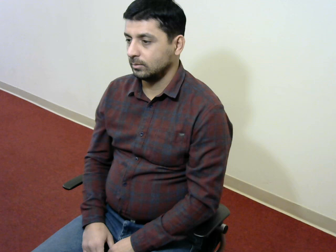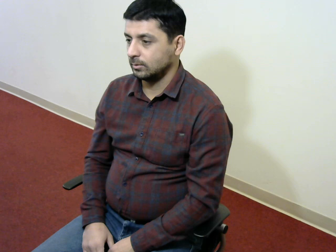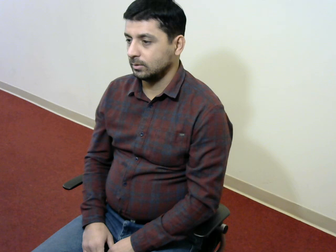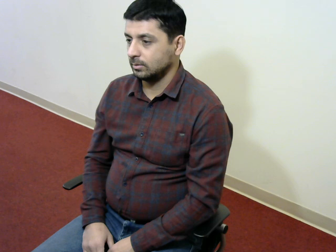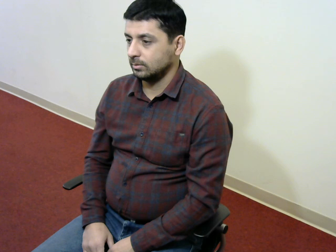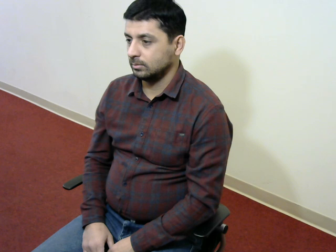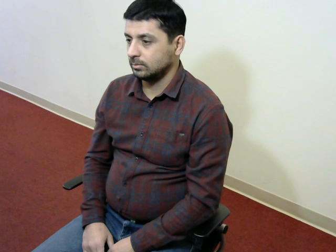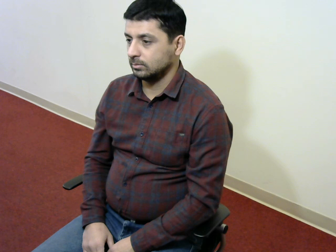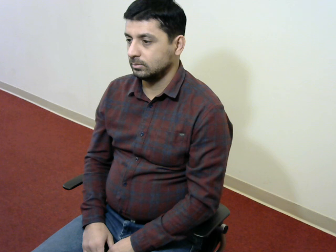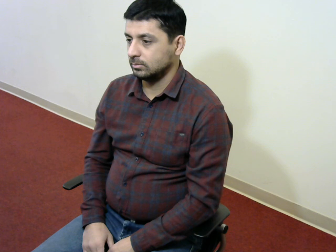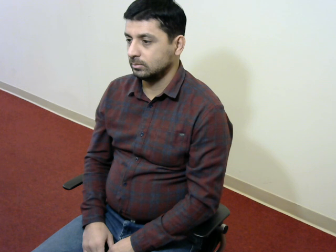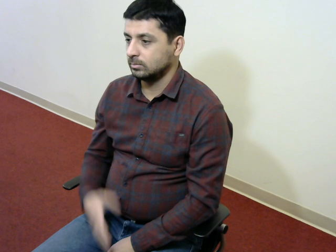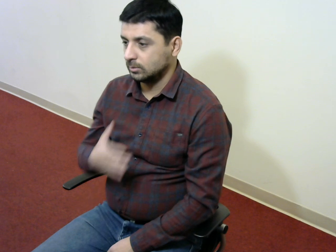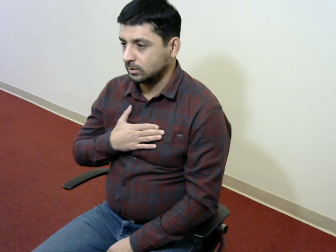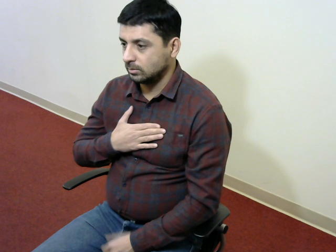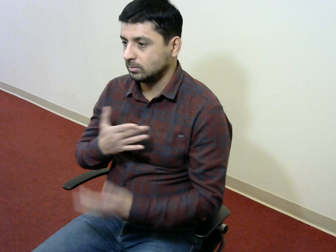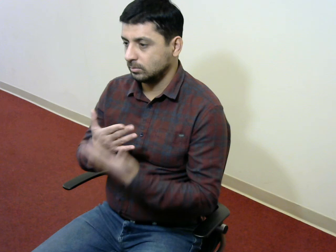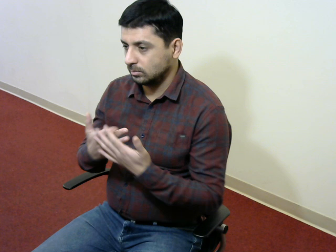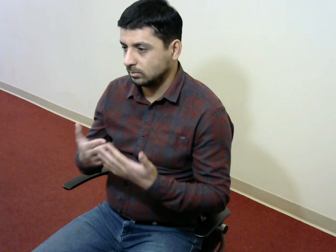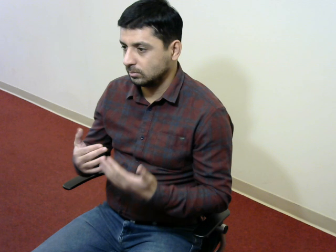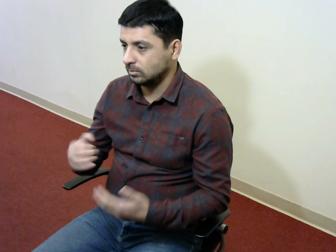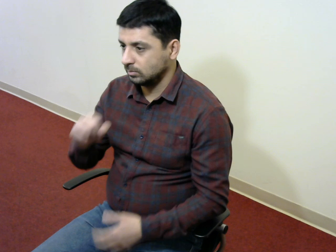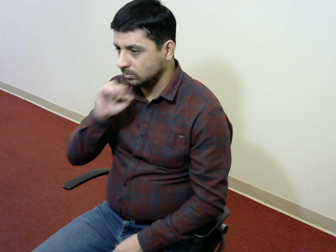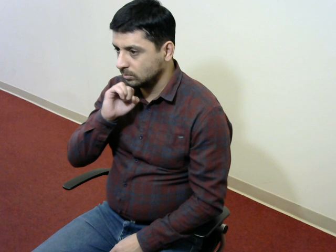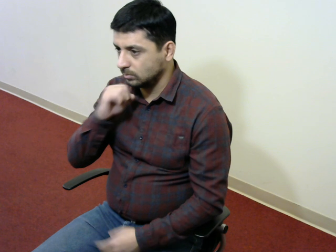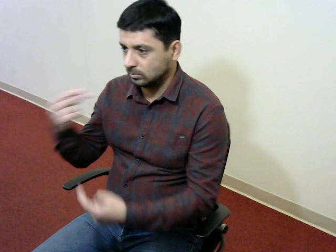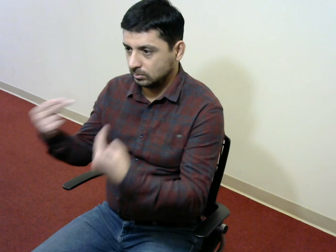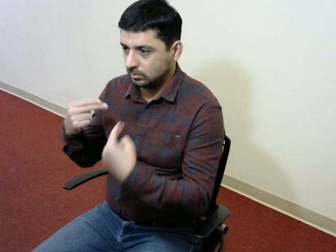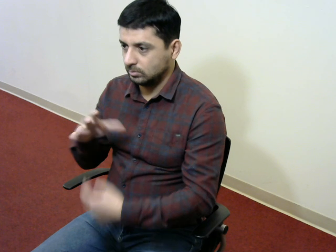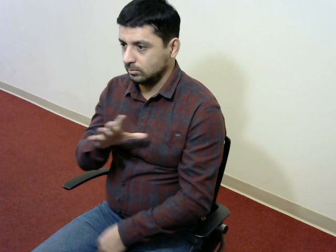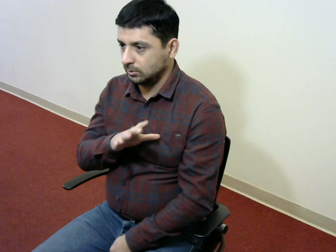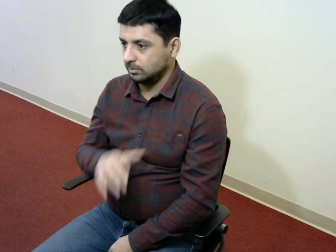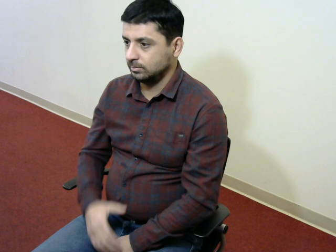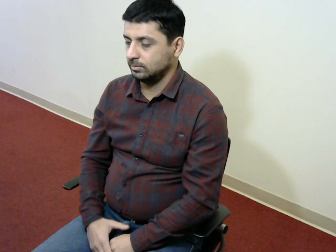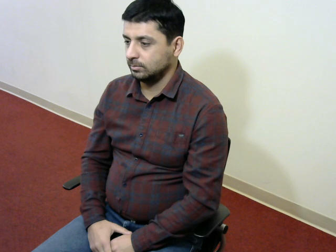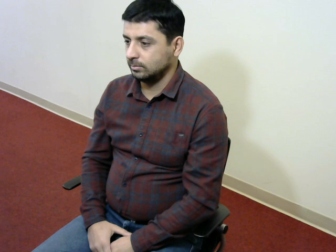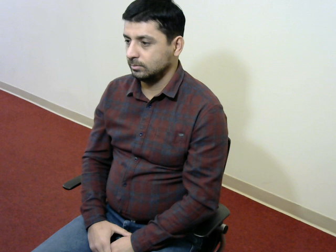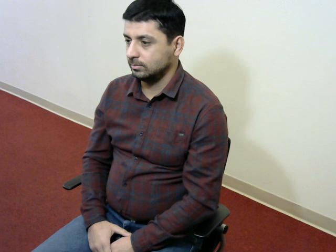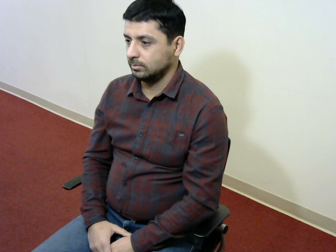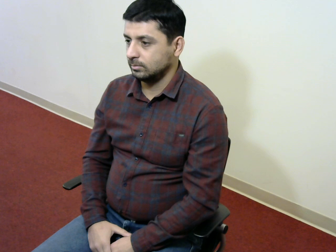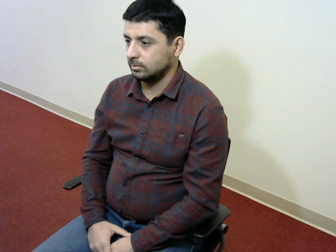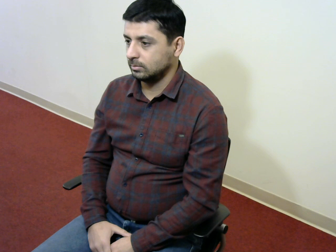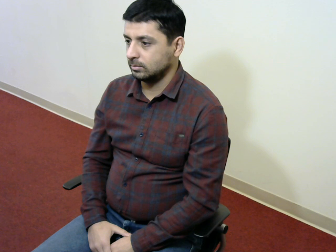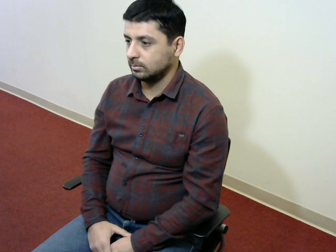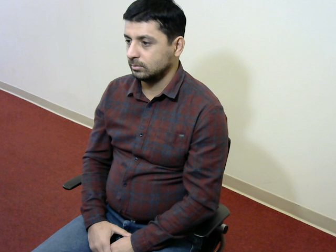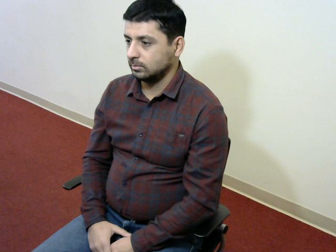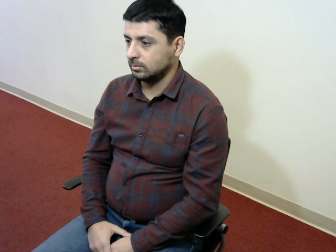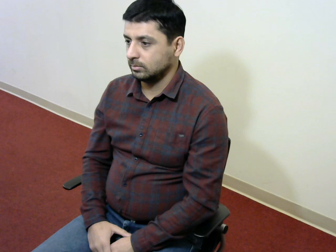Mənim əşyalarımı oğurlayıblar